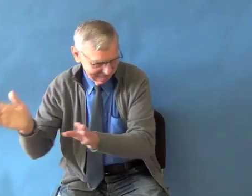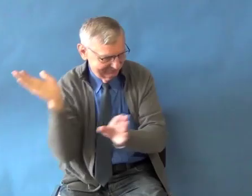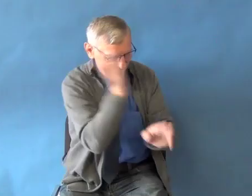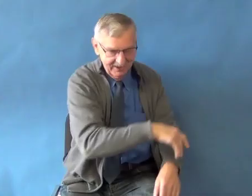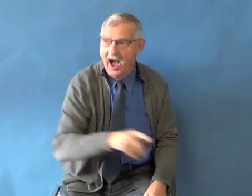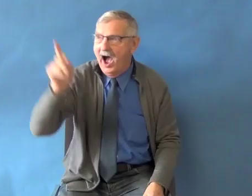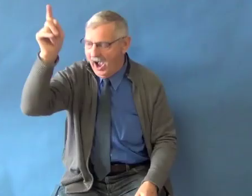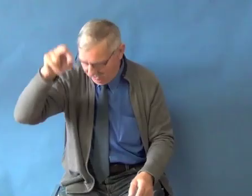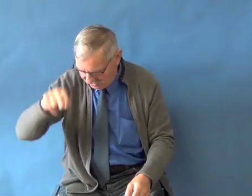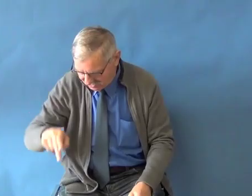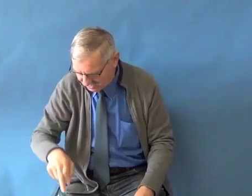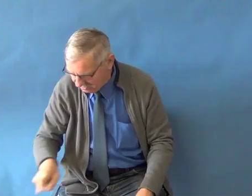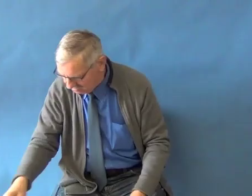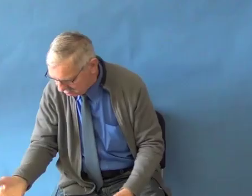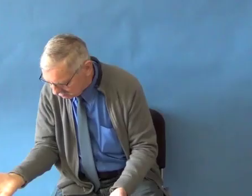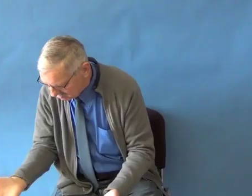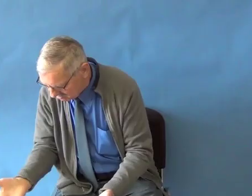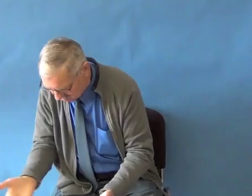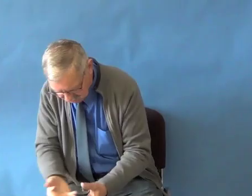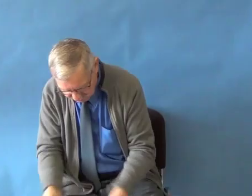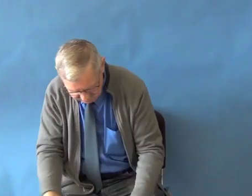Ktoś z góry patrzył na swoje kosze, liczy, jeden, dwa.